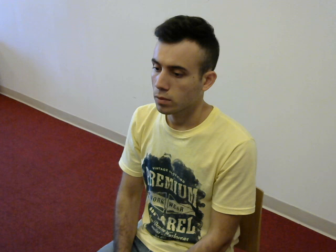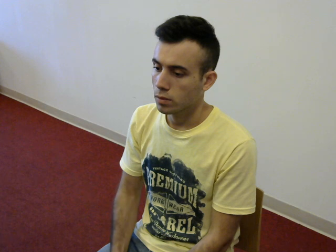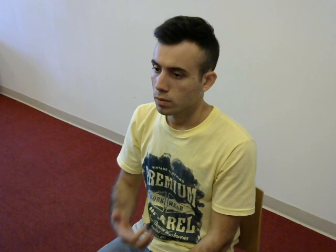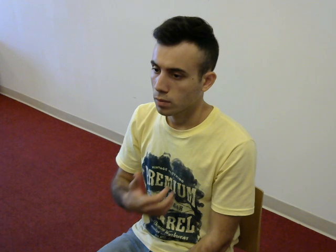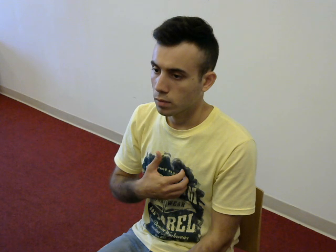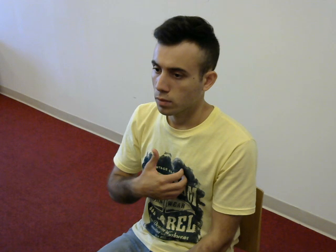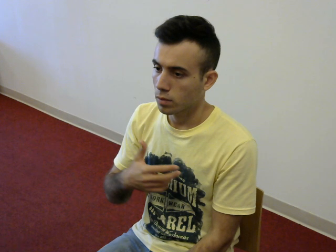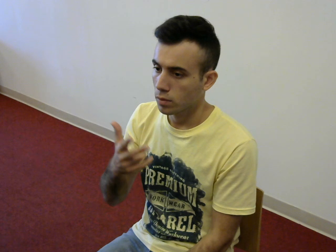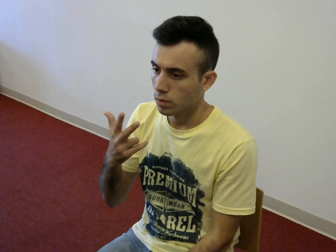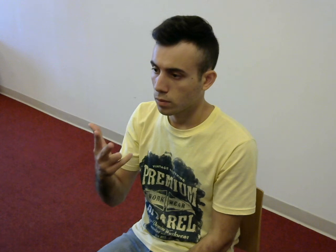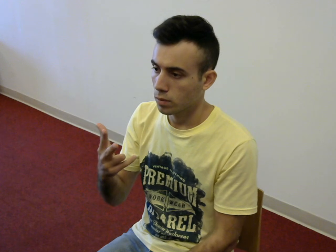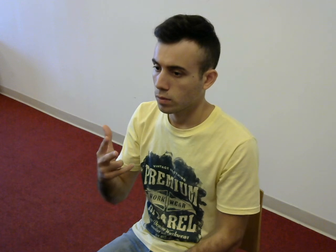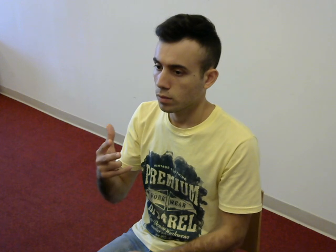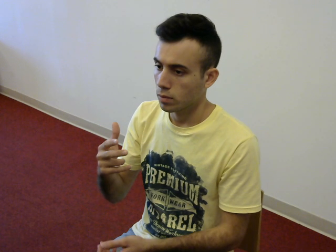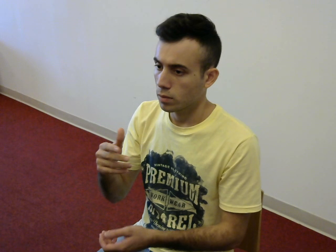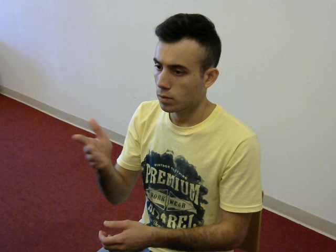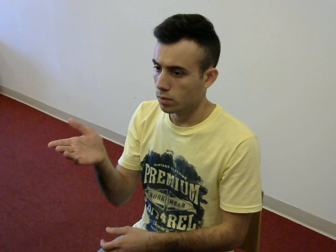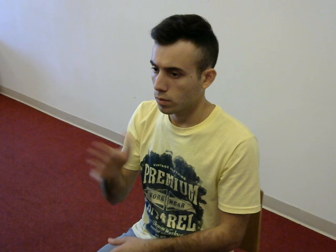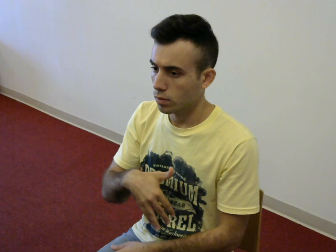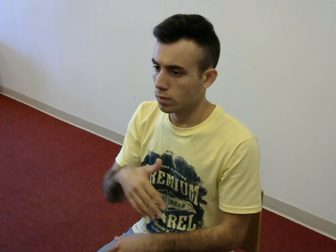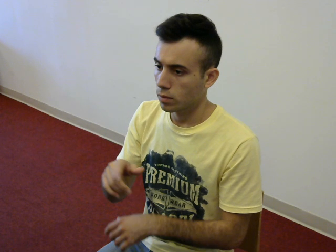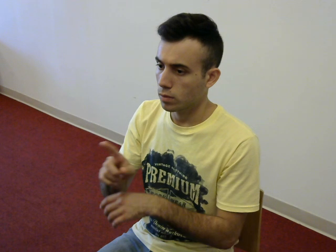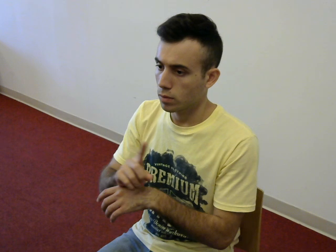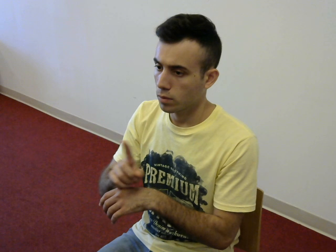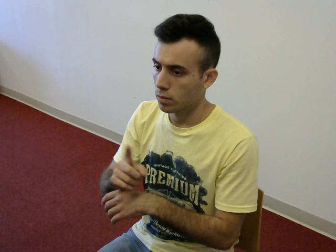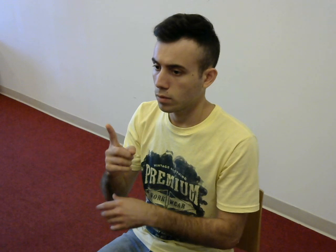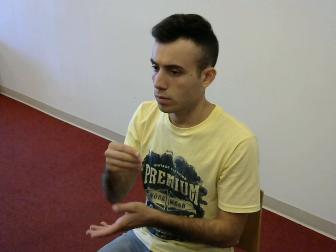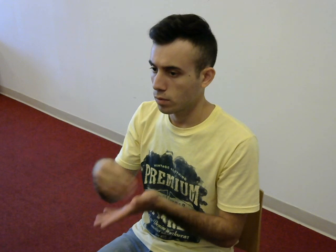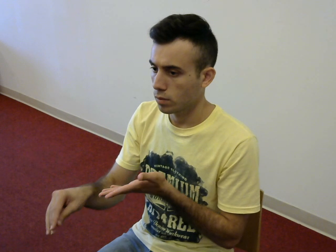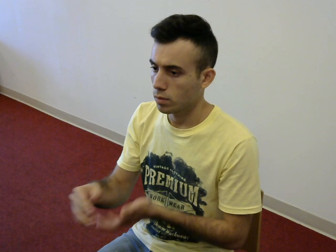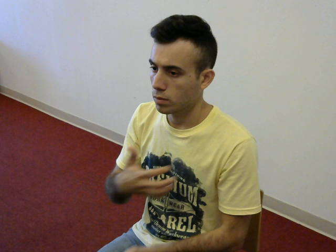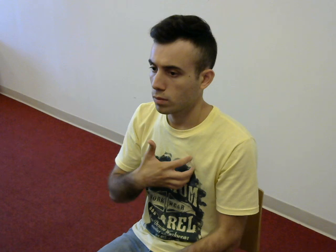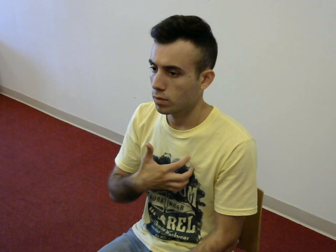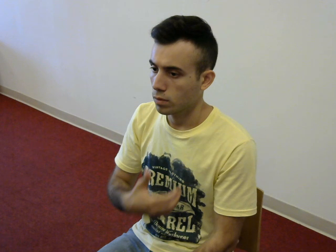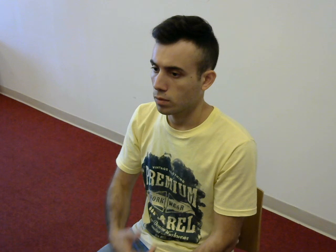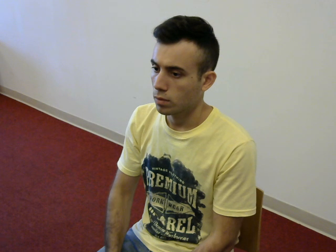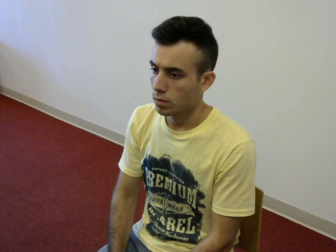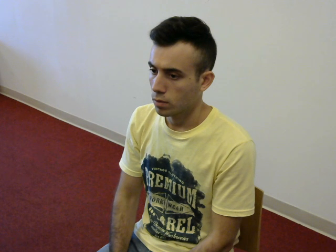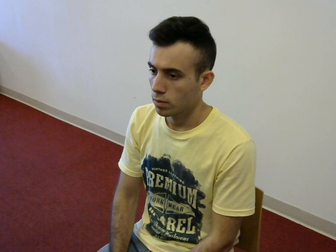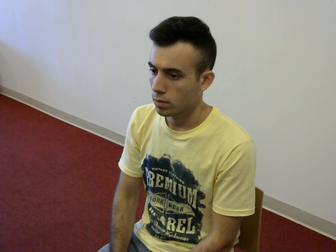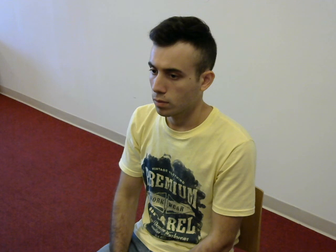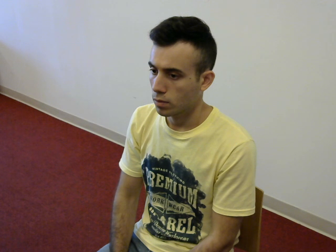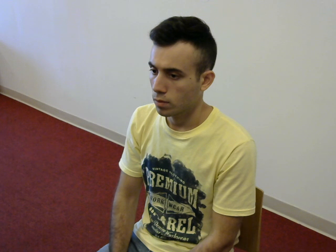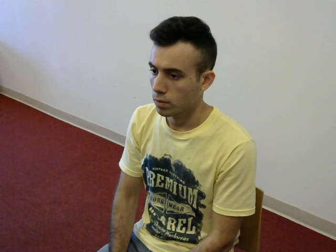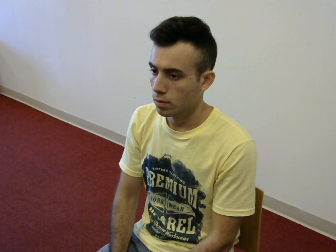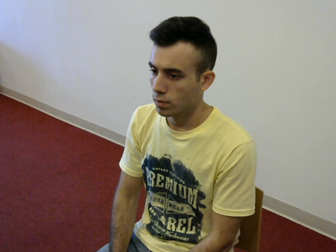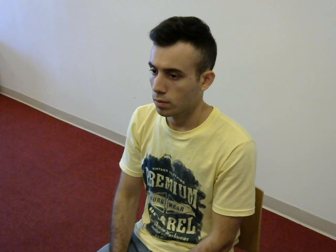Mən 3 ədəd qələm almaq istərdim